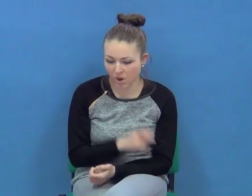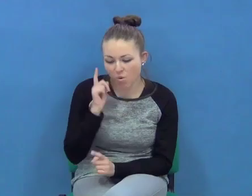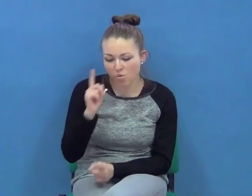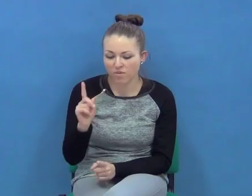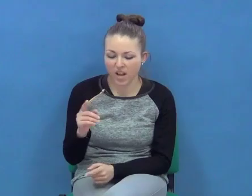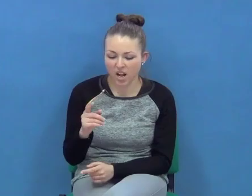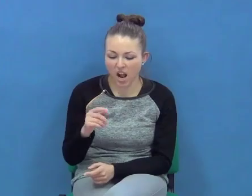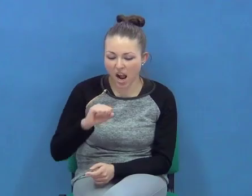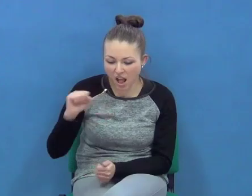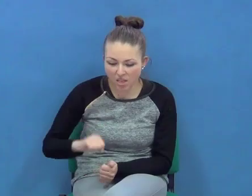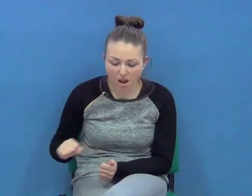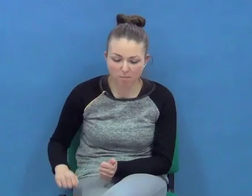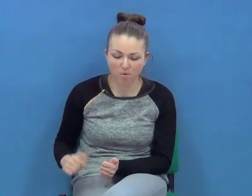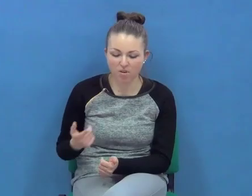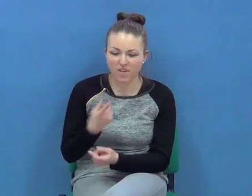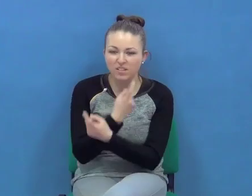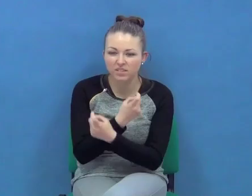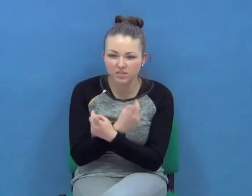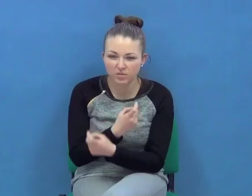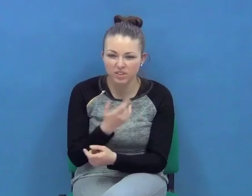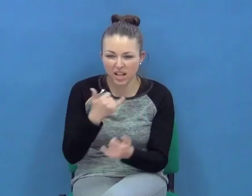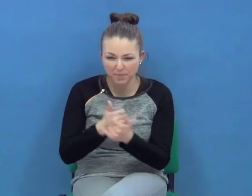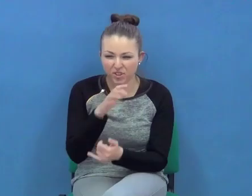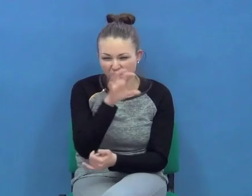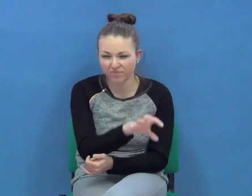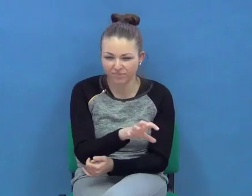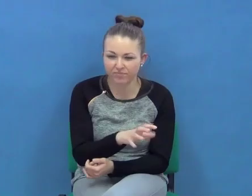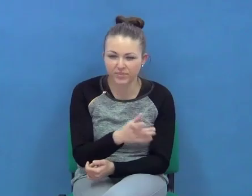Uwaga atom, trucizna, chemikalia i tym podobne.